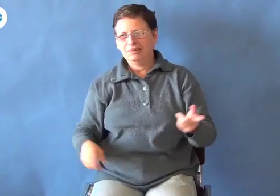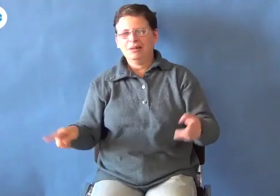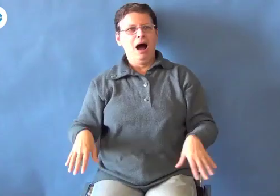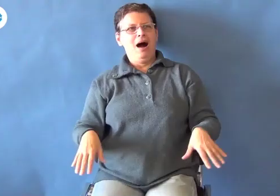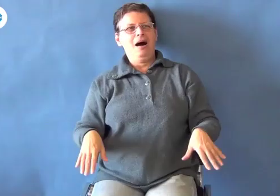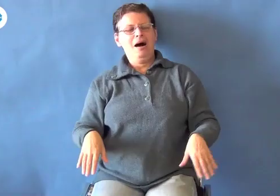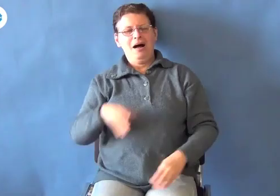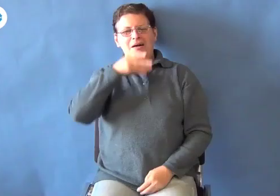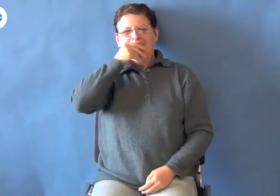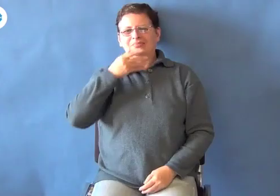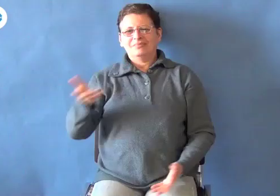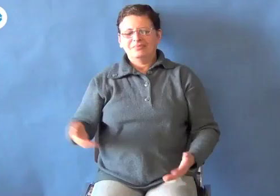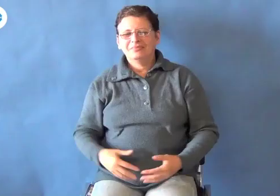A oni oniemieli.